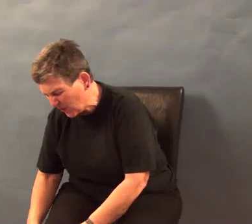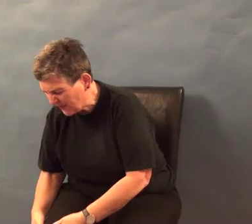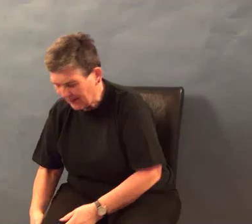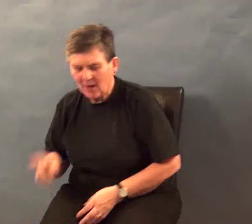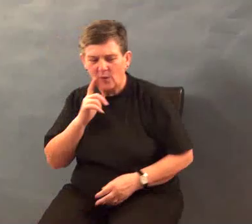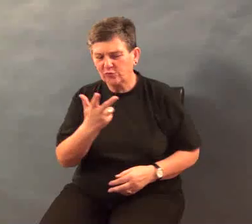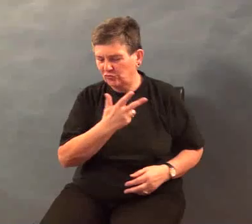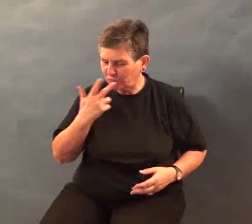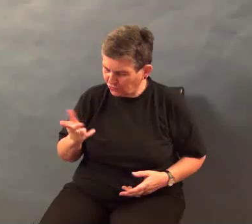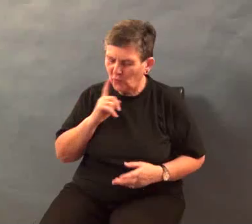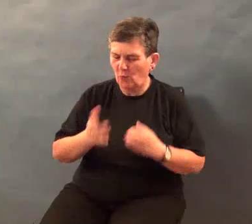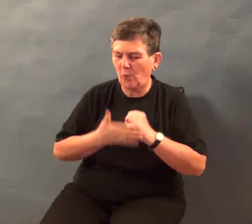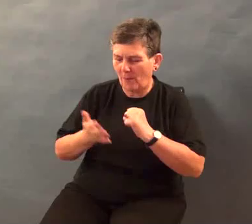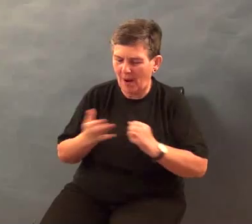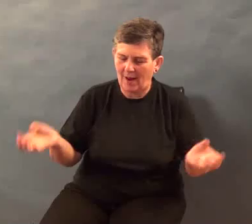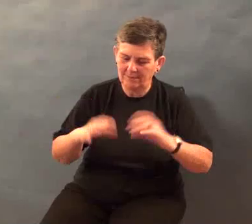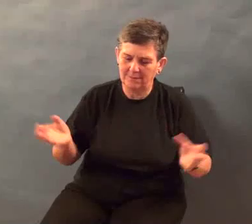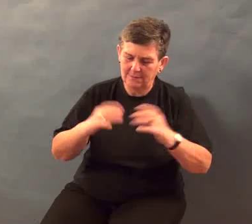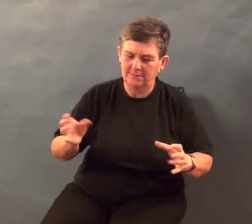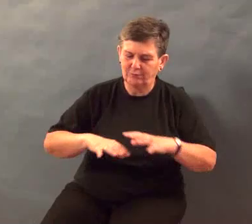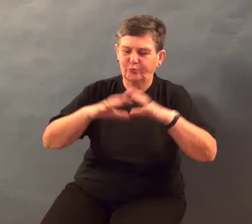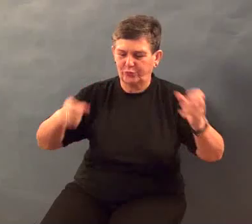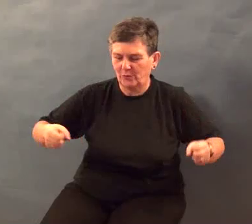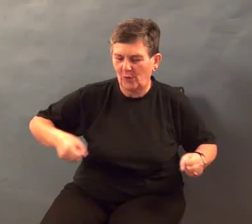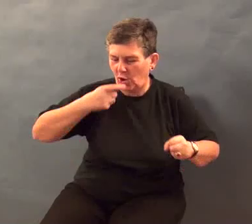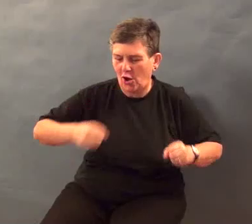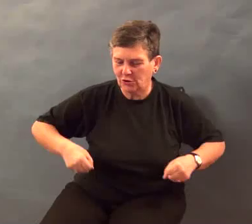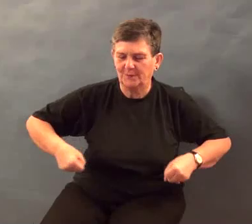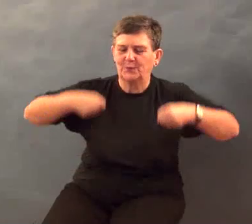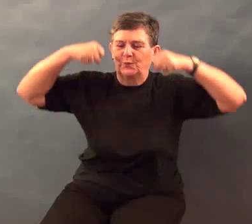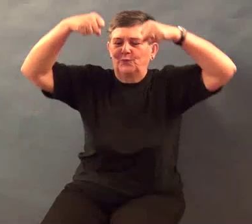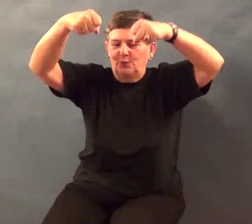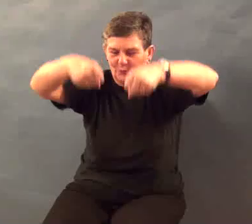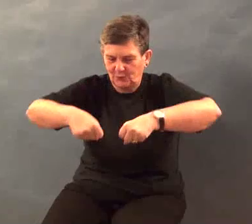Trzej chłopcy widzą to, pomagają mu zbierać gruszki do kosza, stawiają kosz na rower.